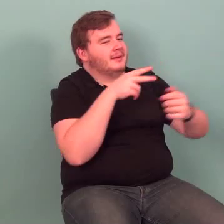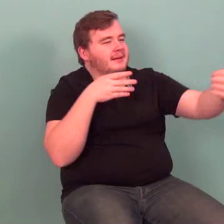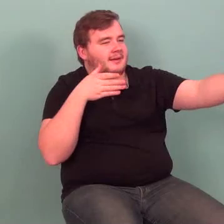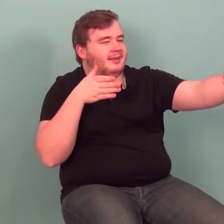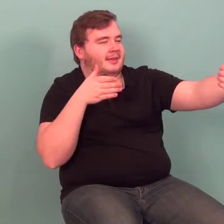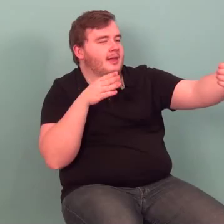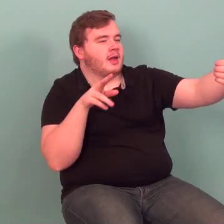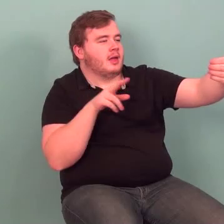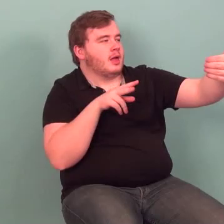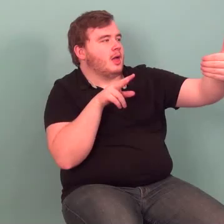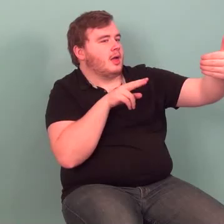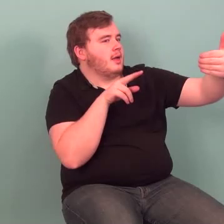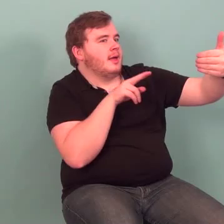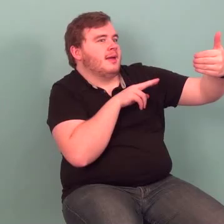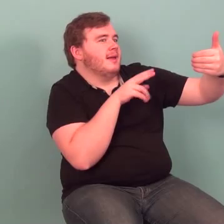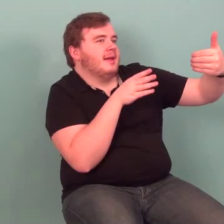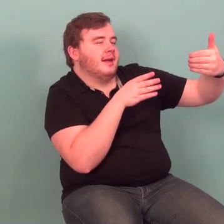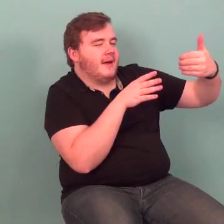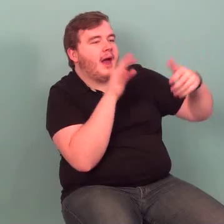Zbliżają się do siebie, chłopak nadal się gapi.